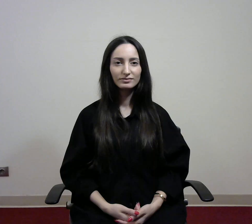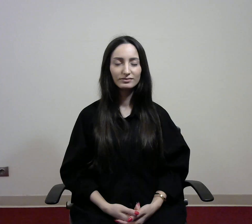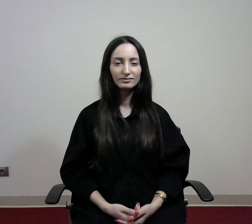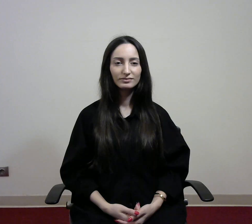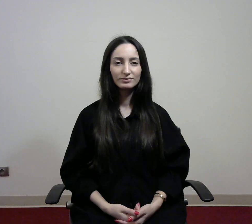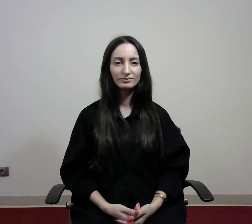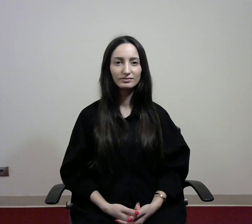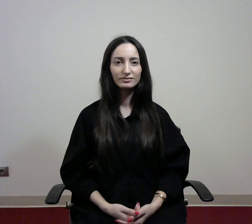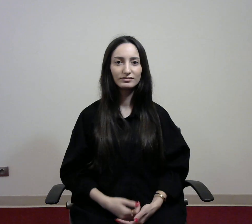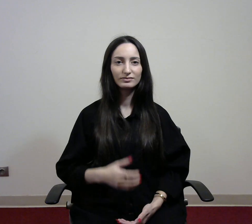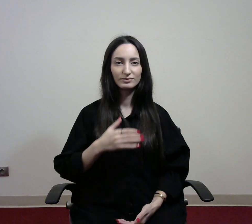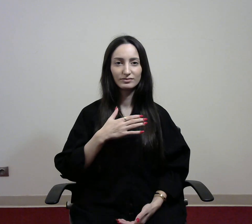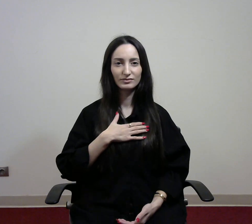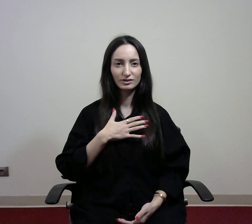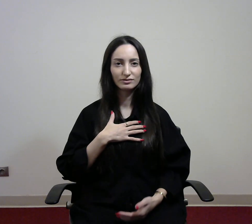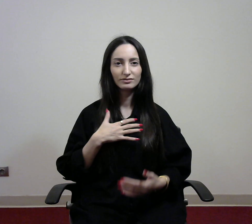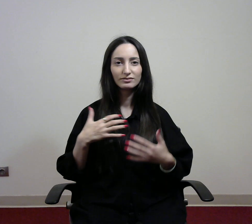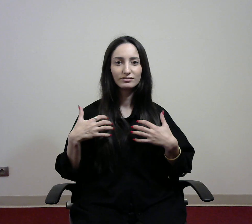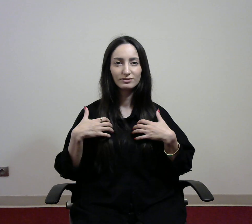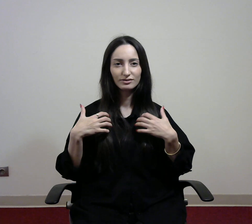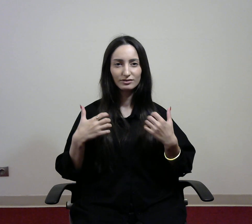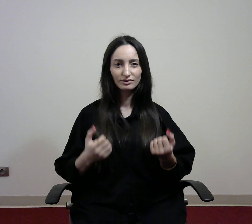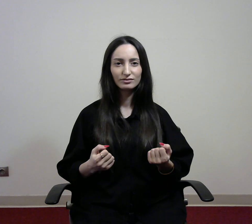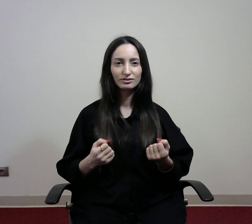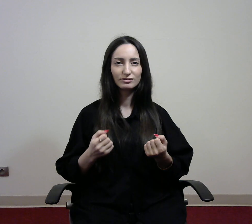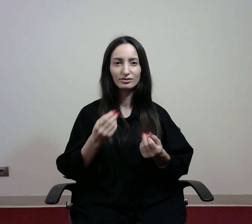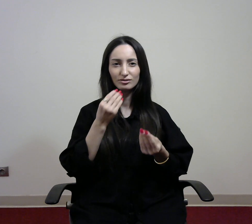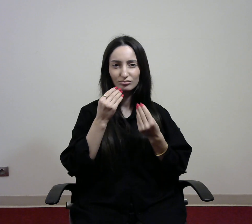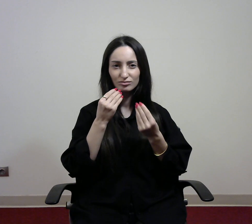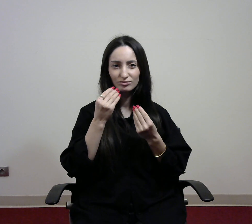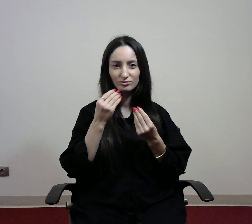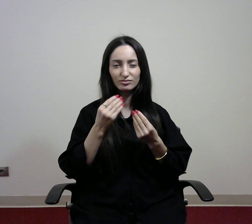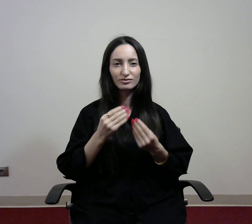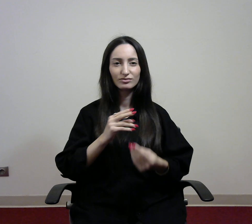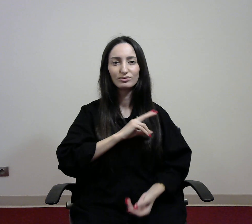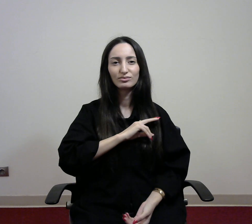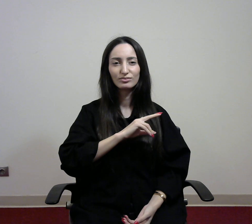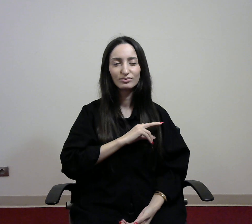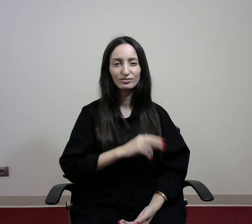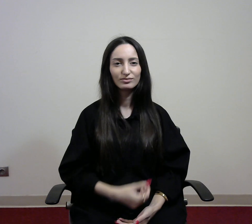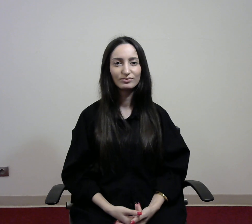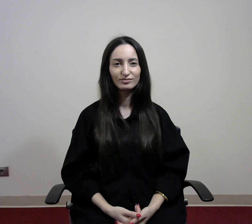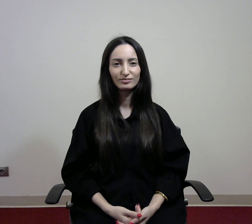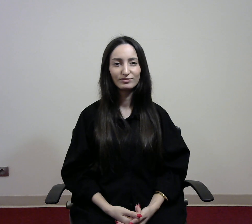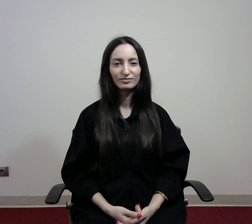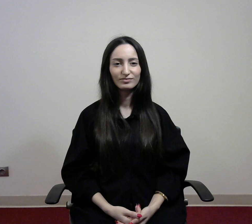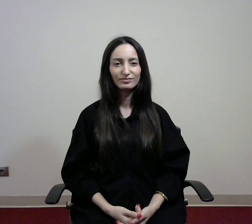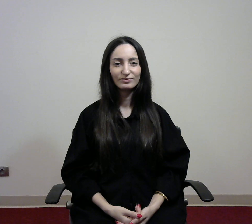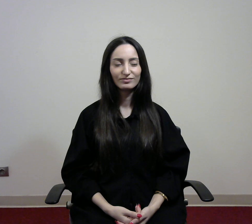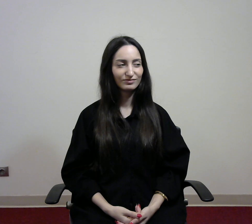Mən sağlam qidalanmağı sevirəm